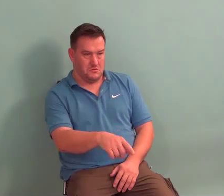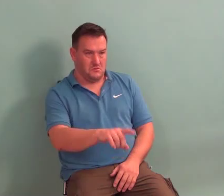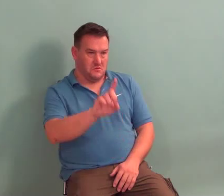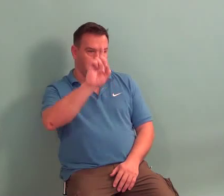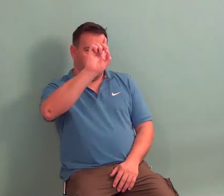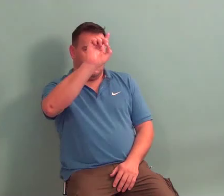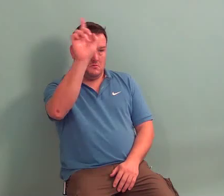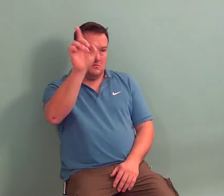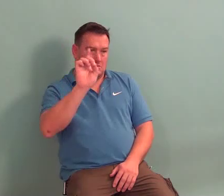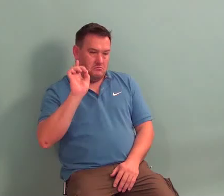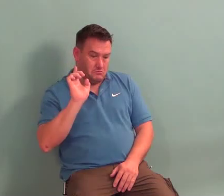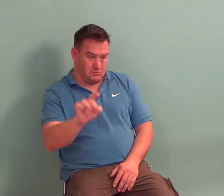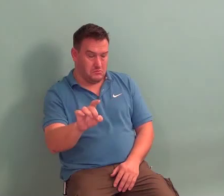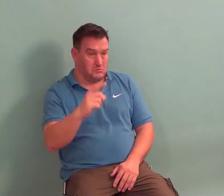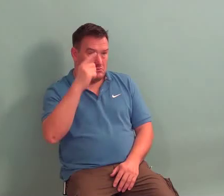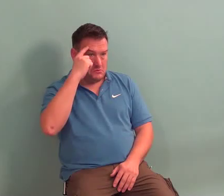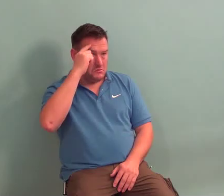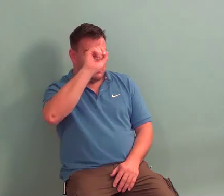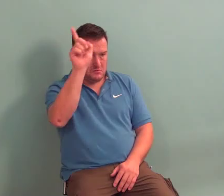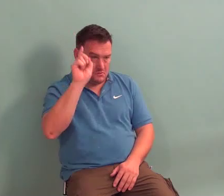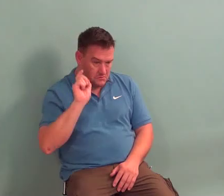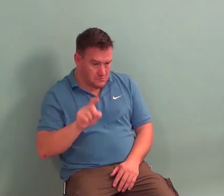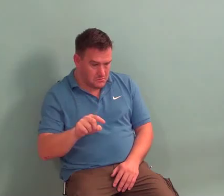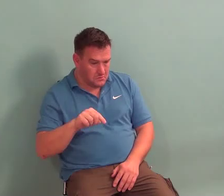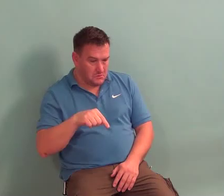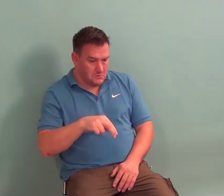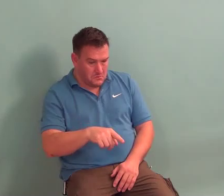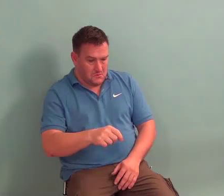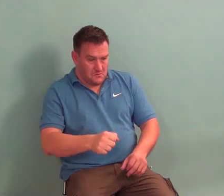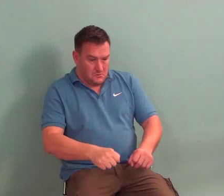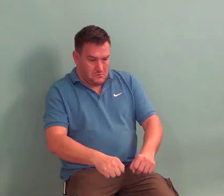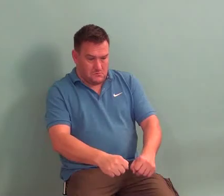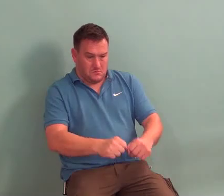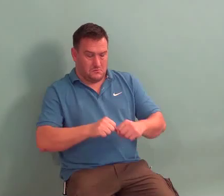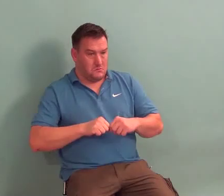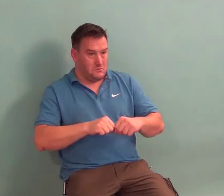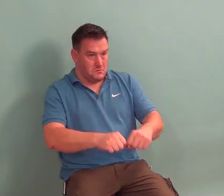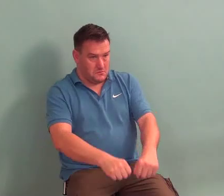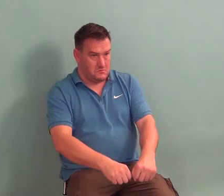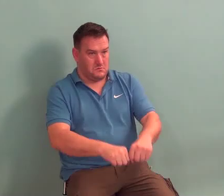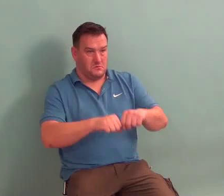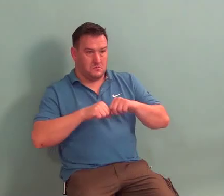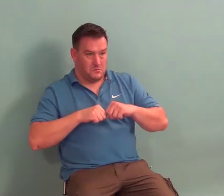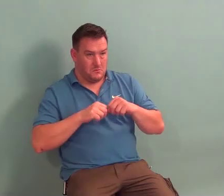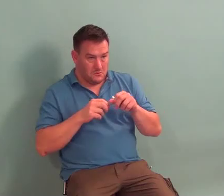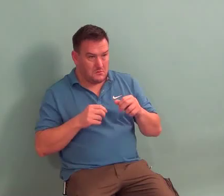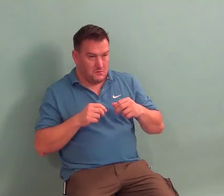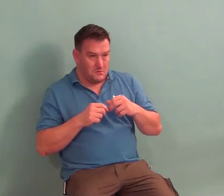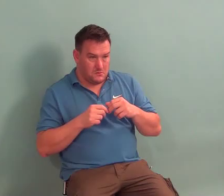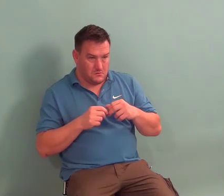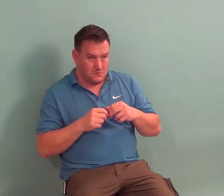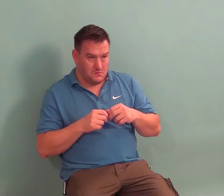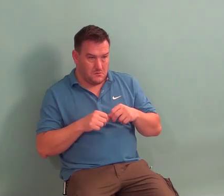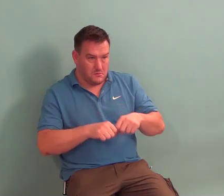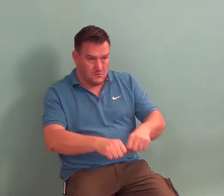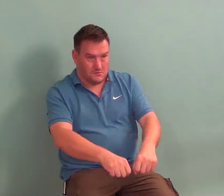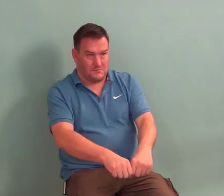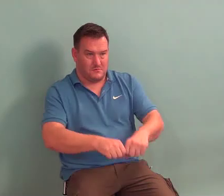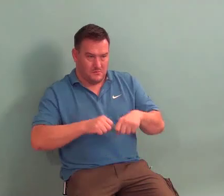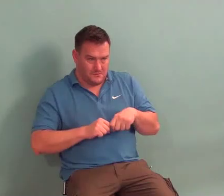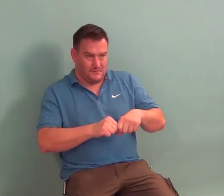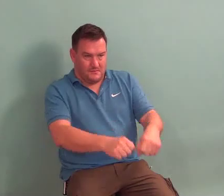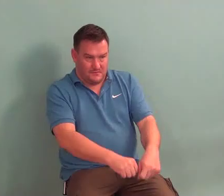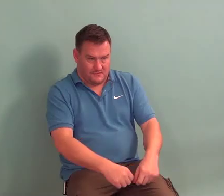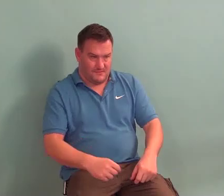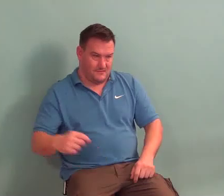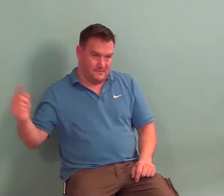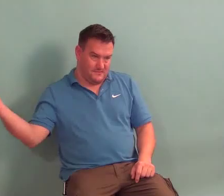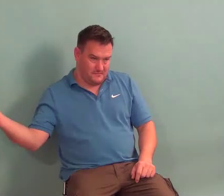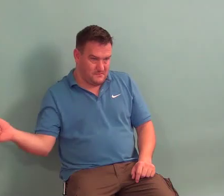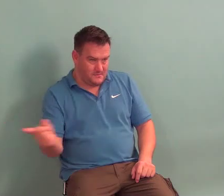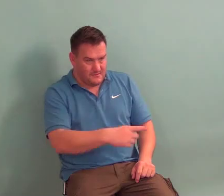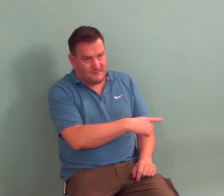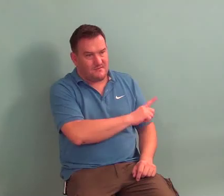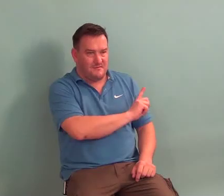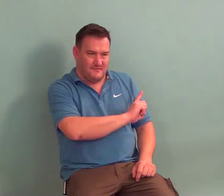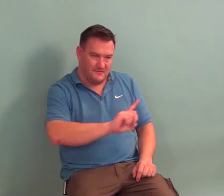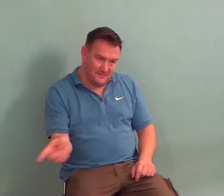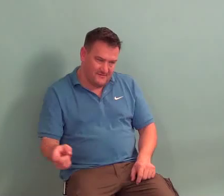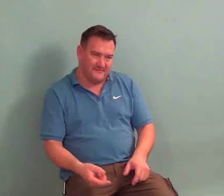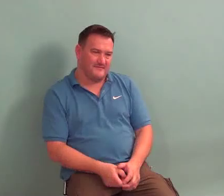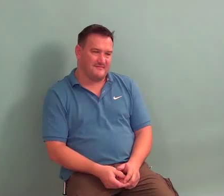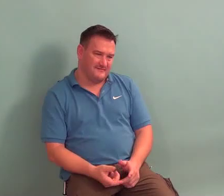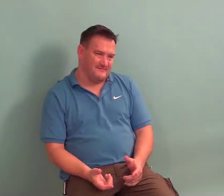Znak zapytania jest, więc ja myślę, że chodzi o nadjeżdżającą drezynę z obu stron.